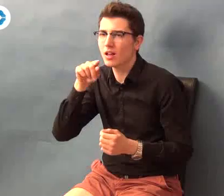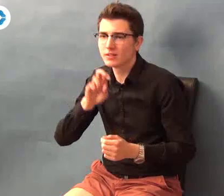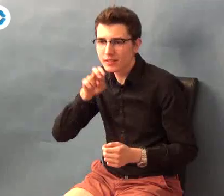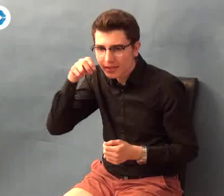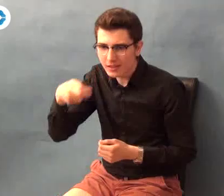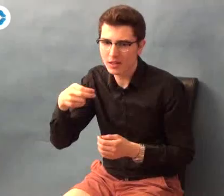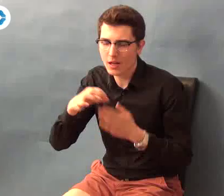Wchodzi tam.